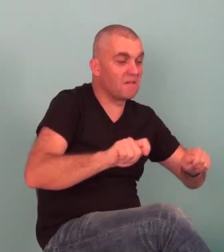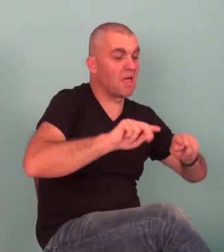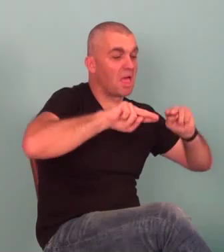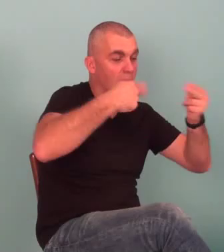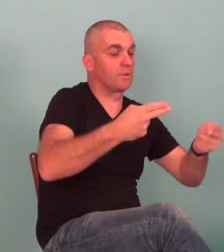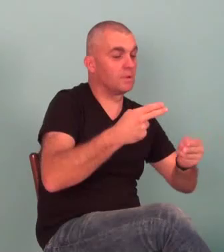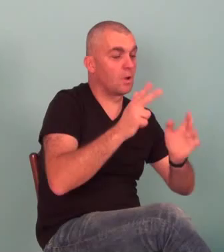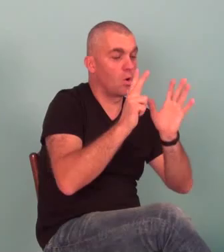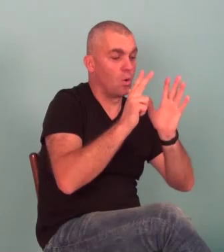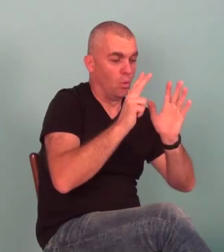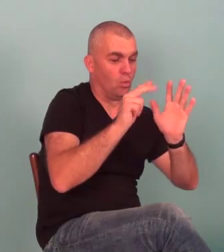Następnie o osiemnastej...